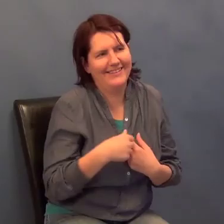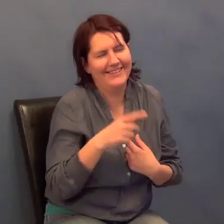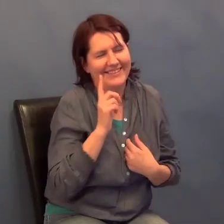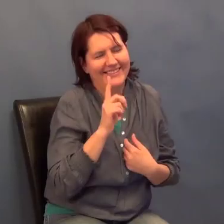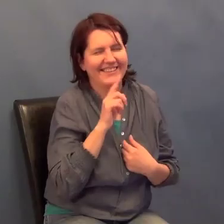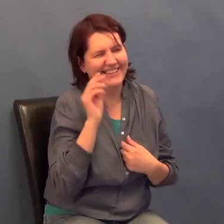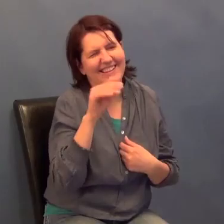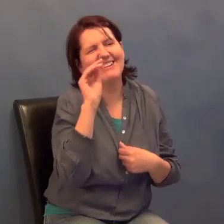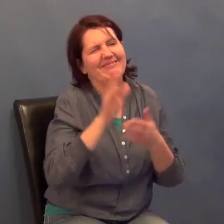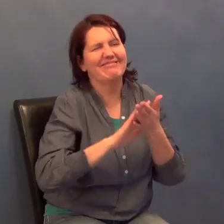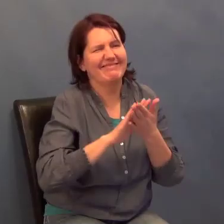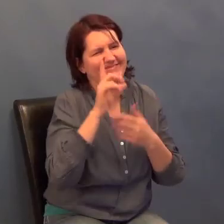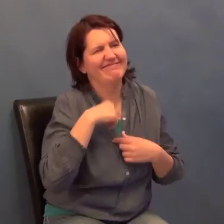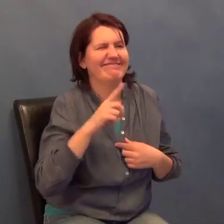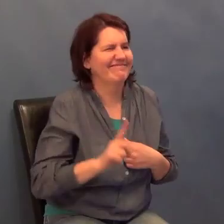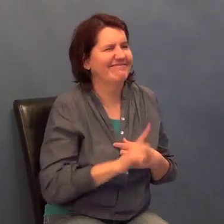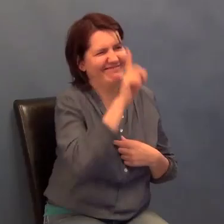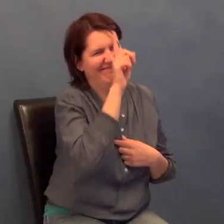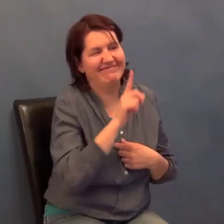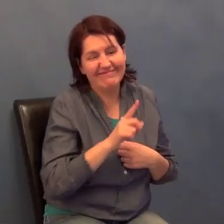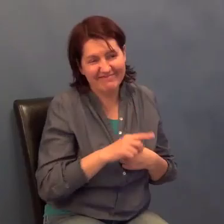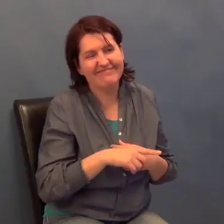Mówi do reszty: "Przepraszam. Pójdę na górę".